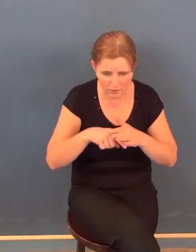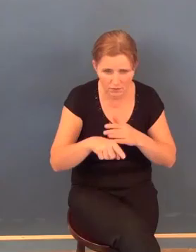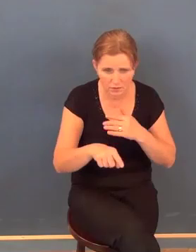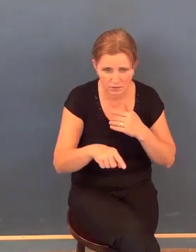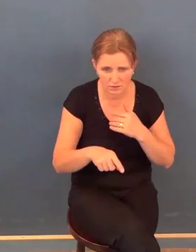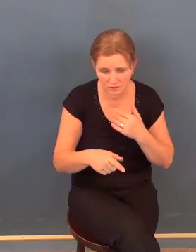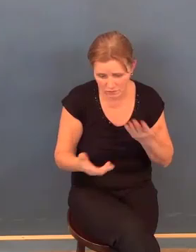Uciekać.